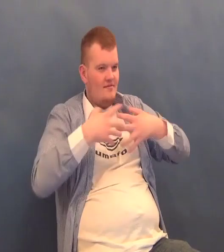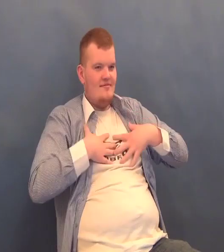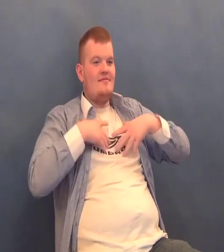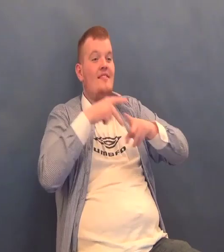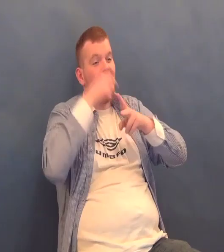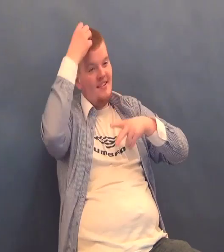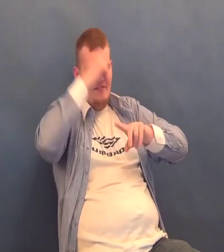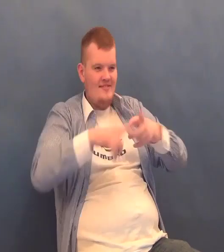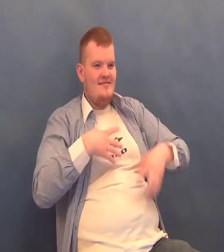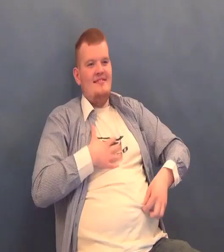Koń nie może się kąpać pod prysznicem.